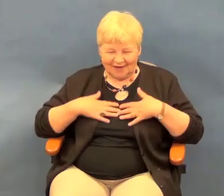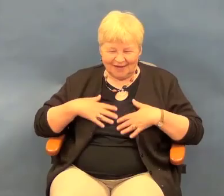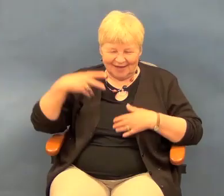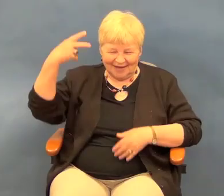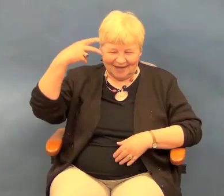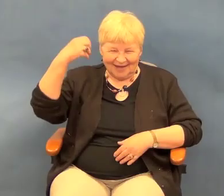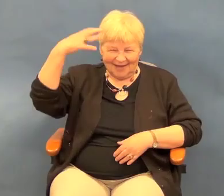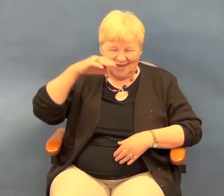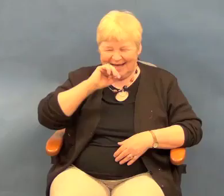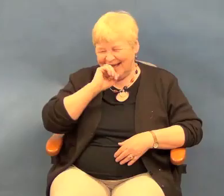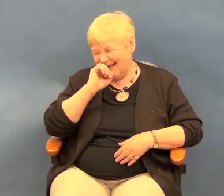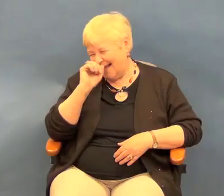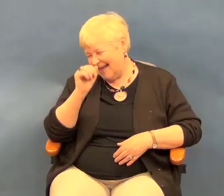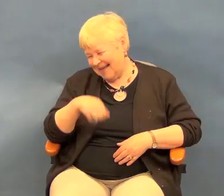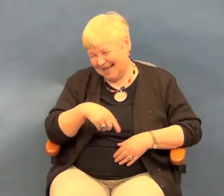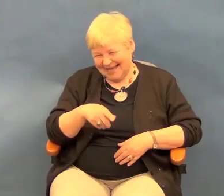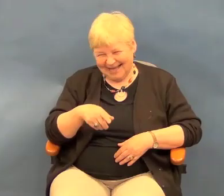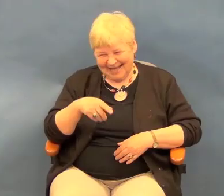Kąpiel z wodą niemożliwe.